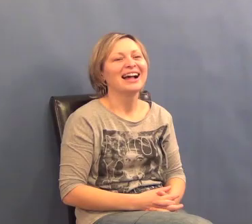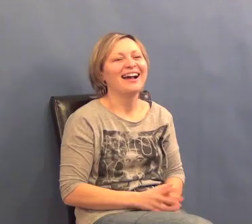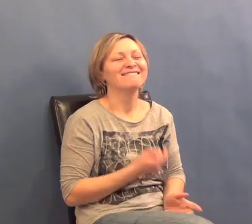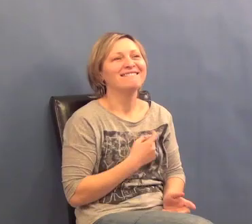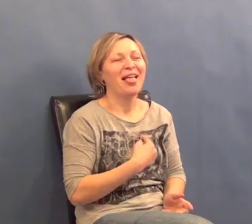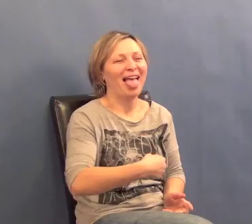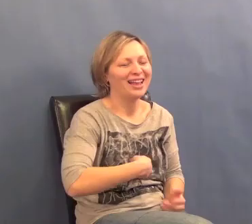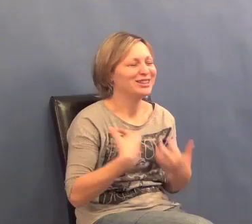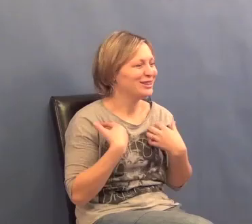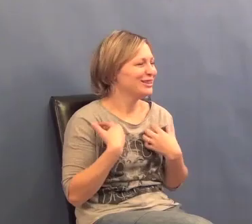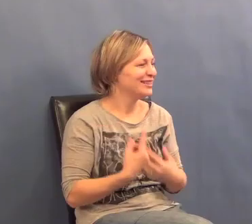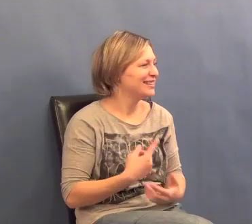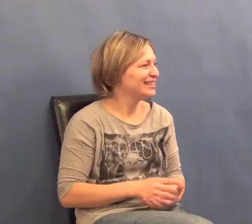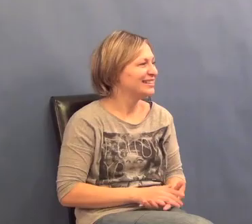Boi się o swoje życie, czy nie dostanie się w brzuch.